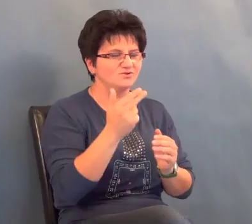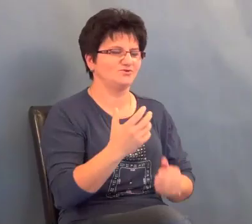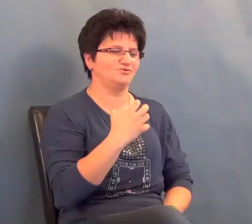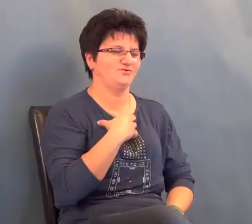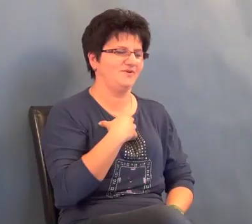Szkoda.